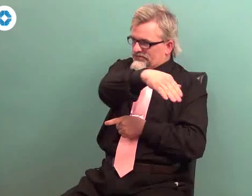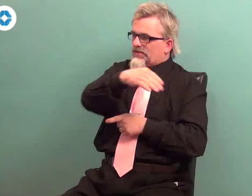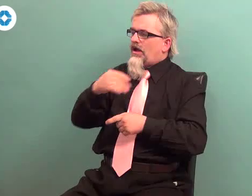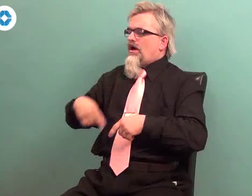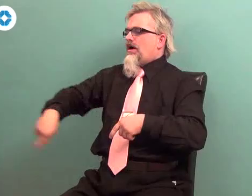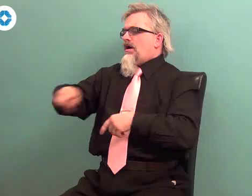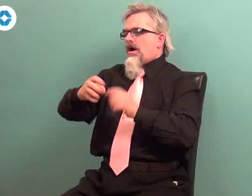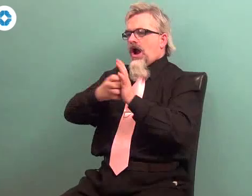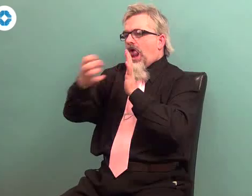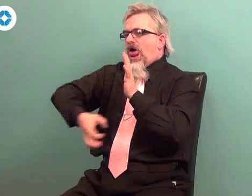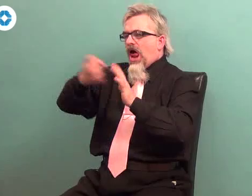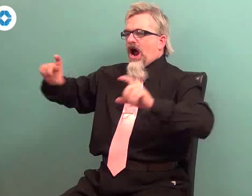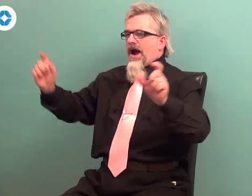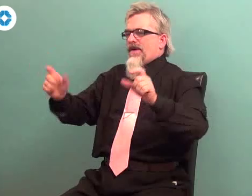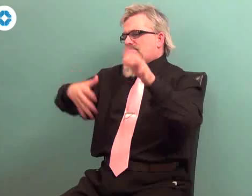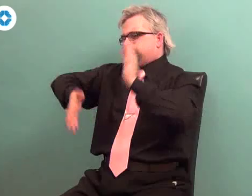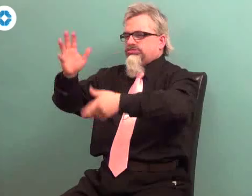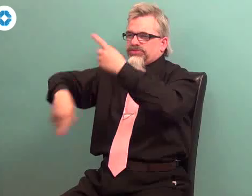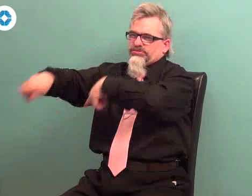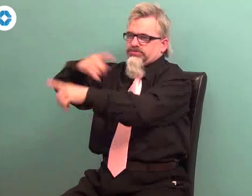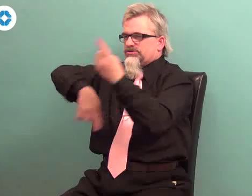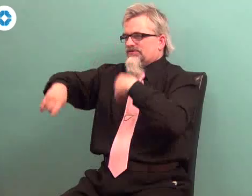Pozostali migali ze sobą i imprezowali.